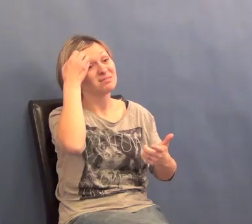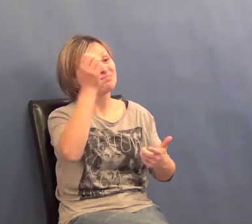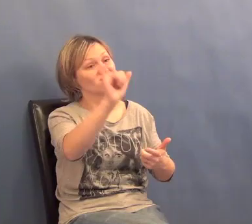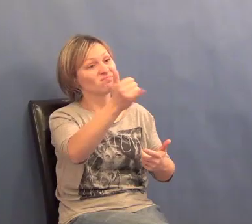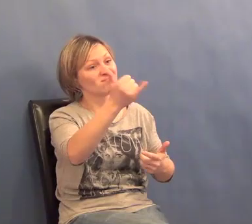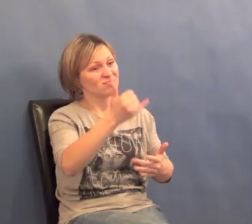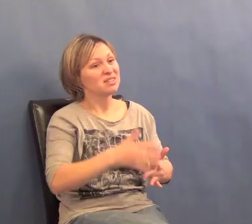Tak, tak.